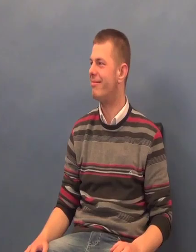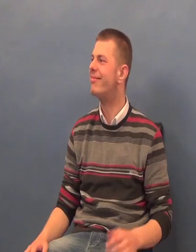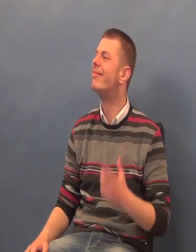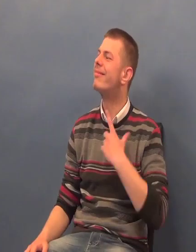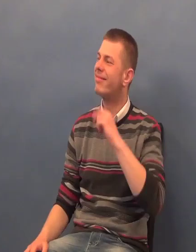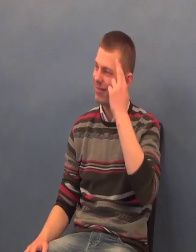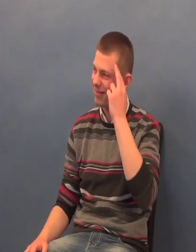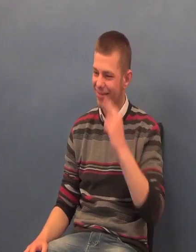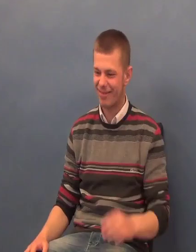Aha, rozumiem.